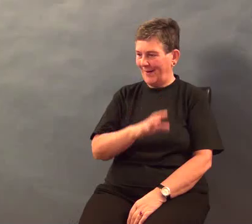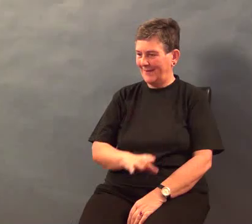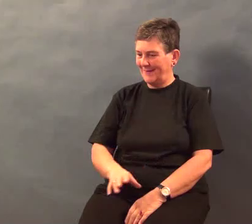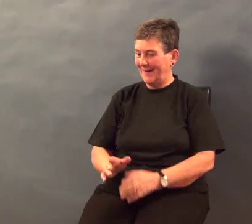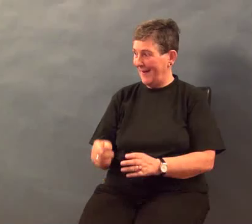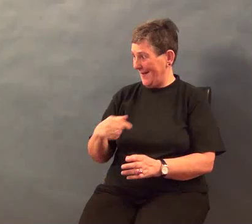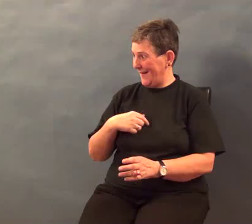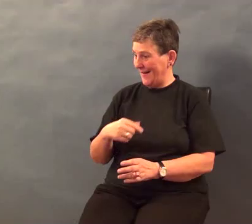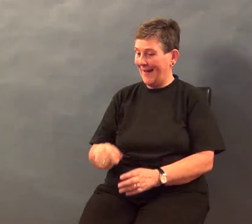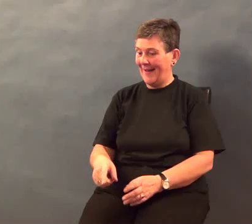Mam to zamigać?